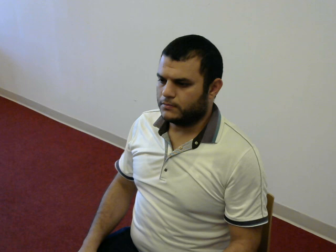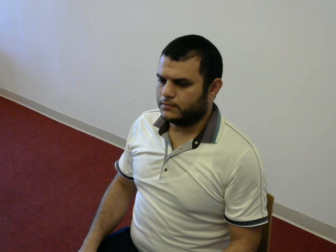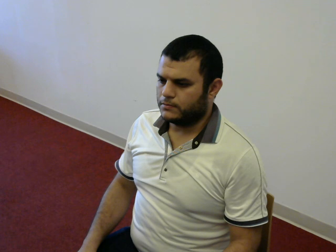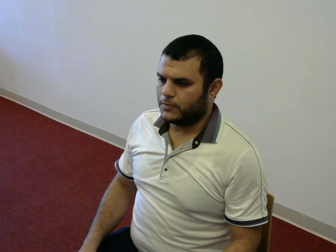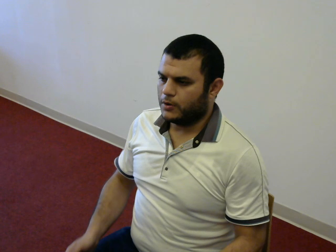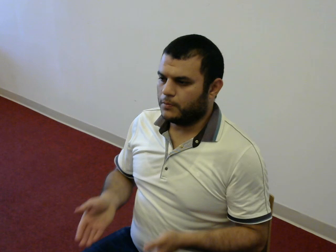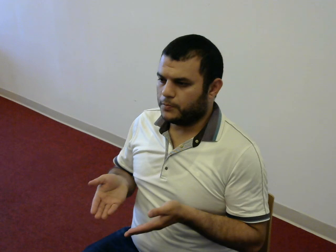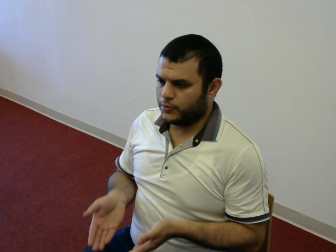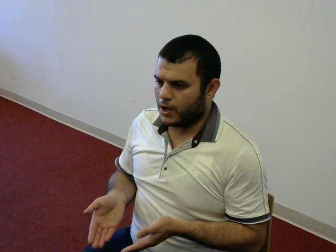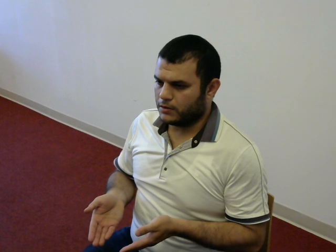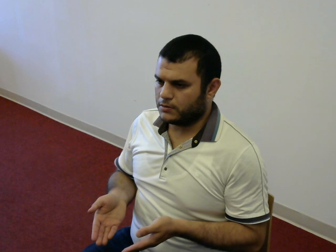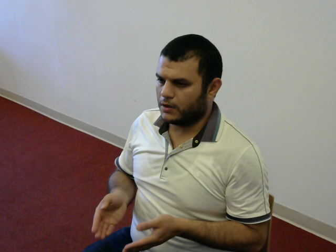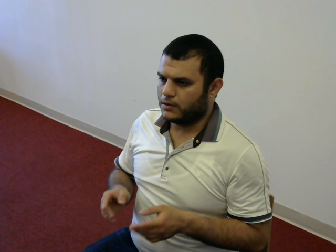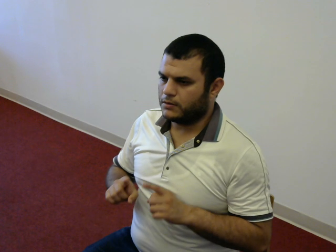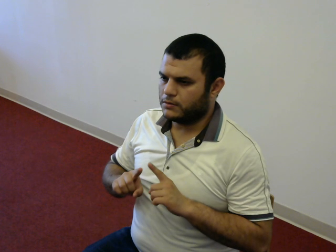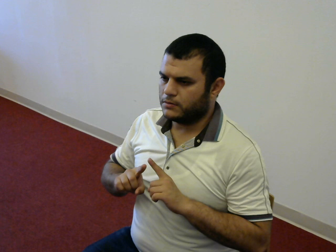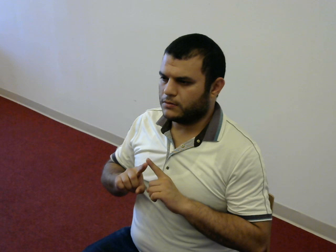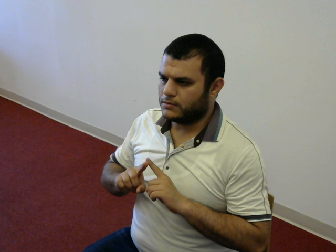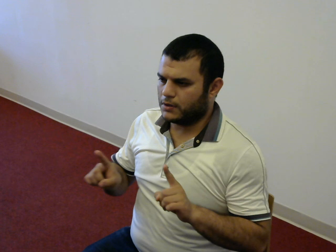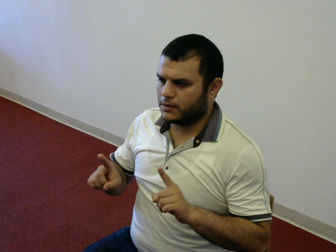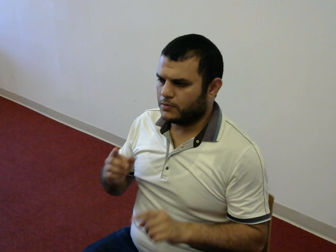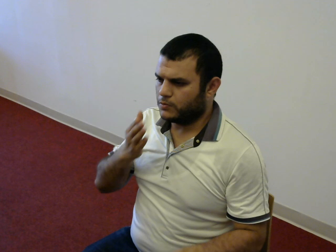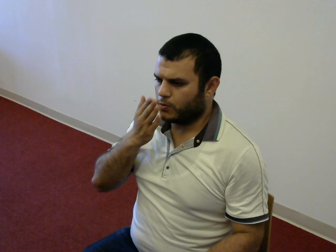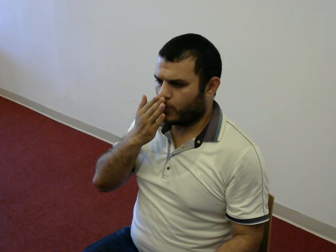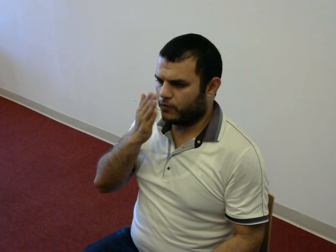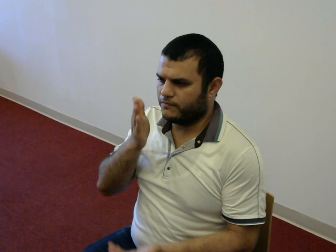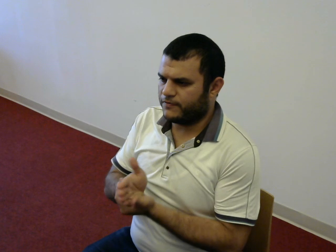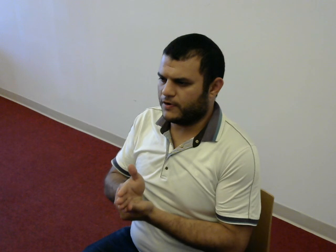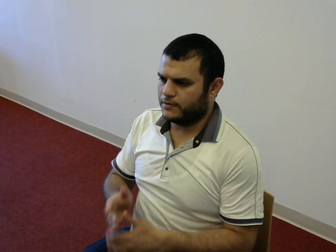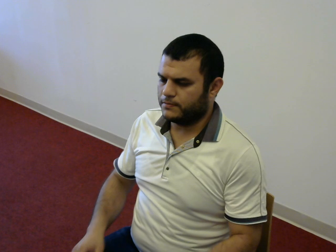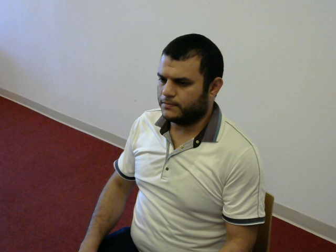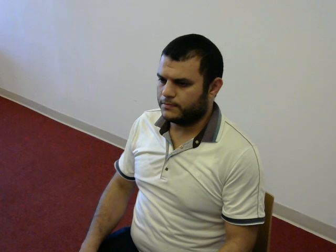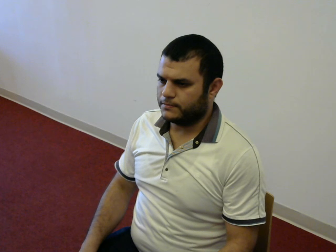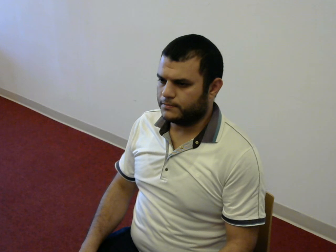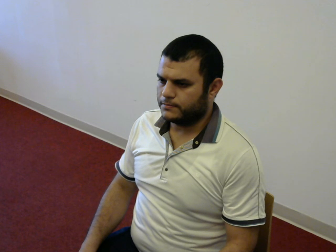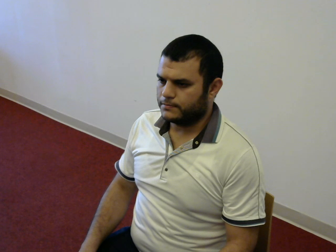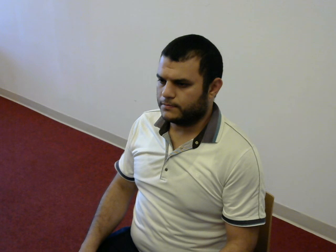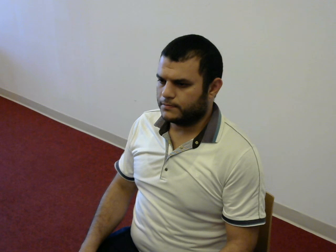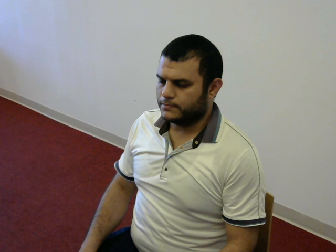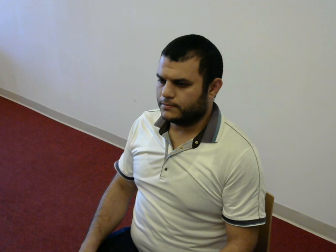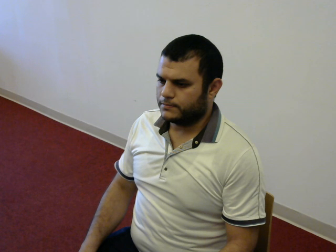Burda qəribə qoxu var